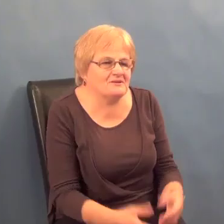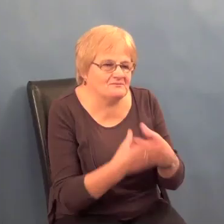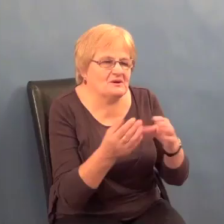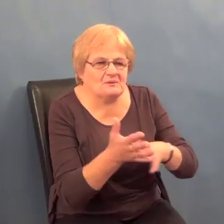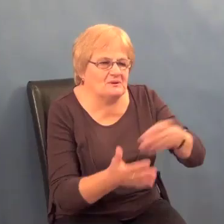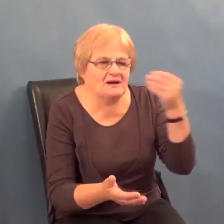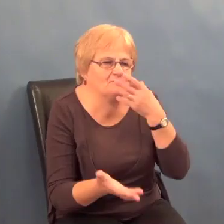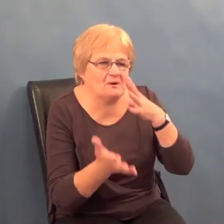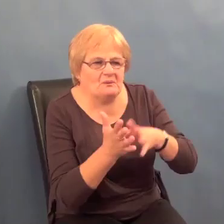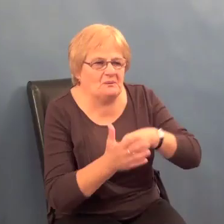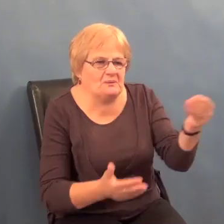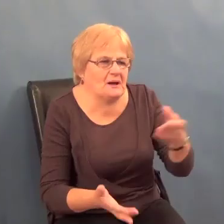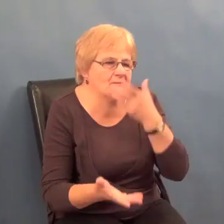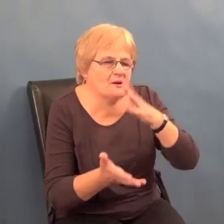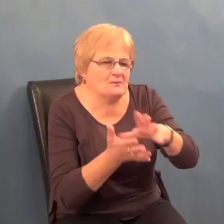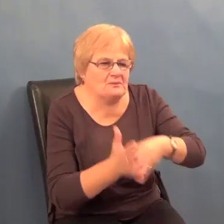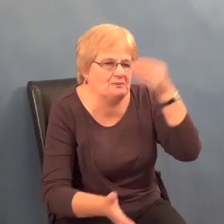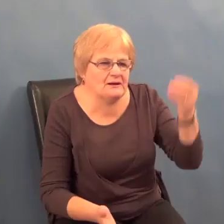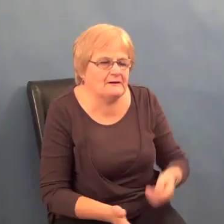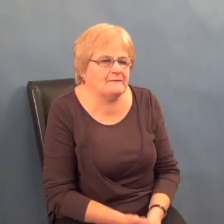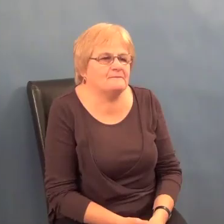Zniknęło, zabiera wszystko, jedzenia nie ma.